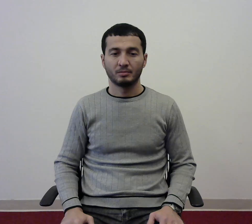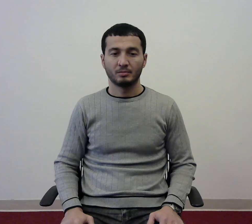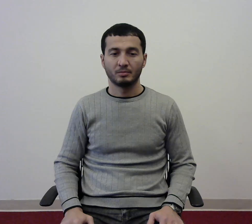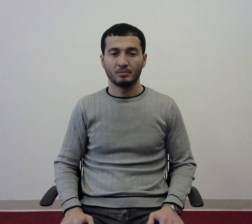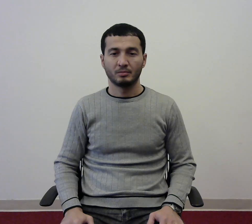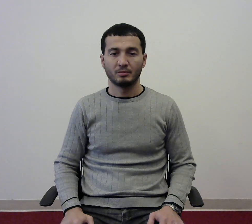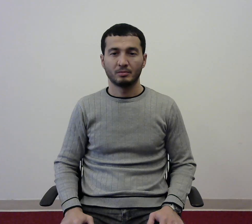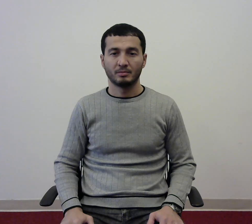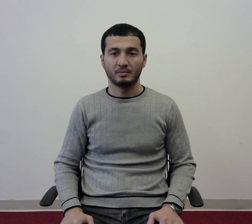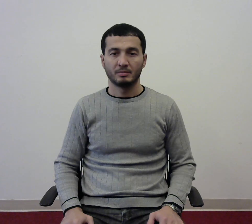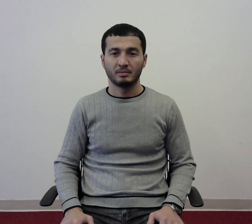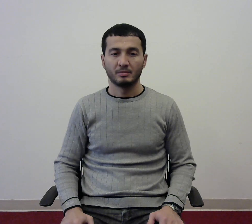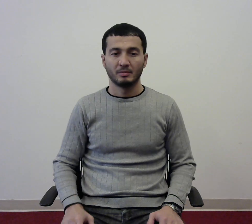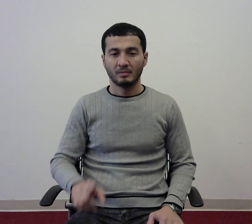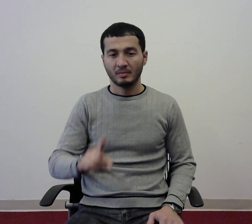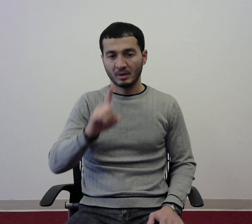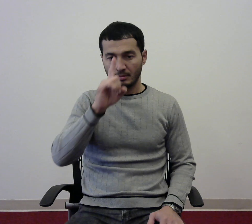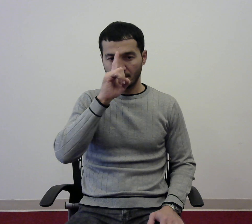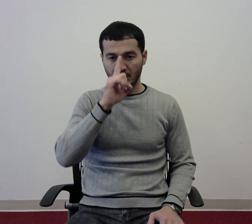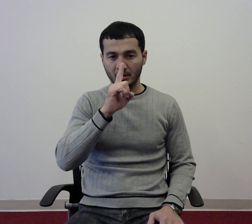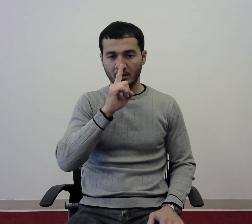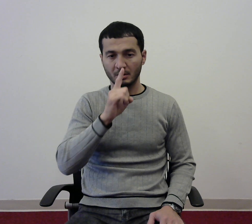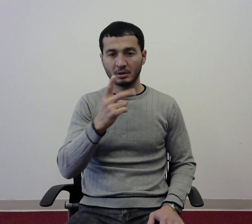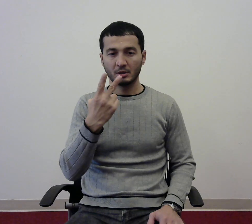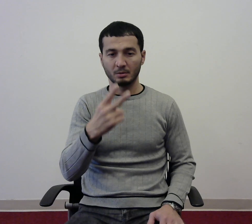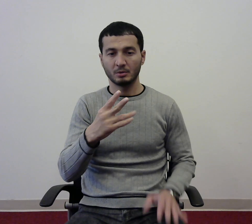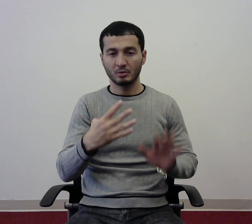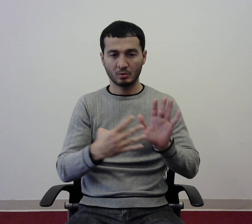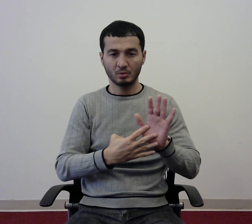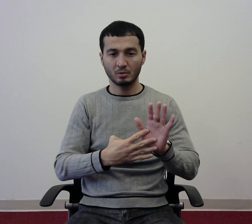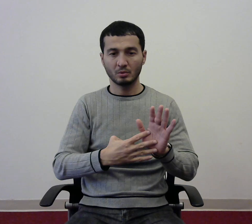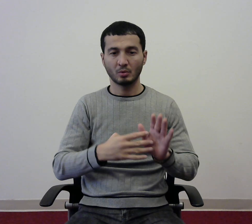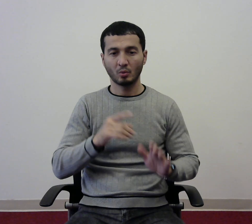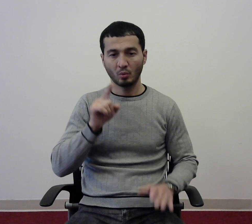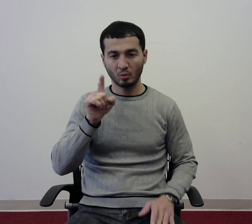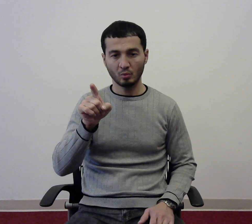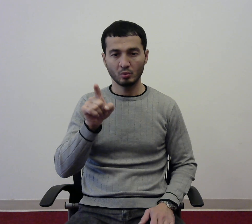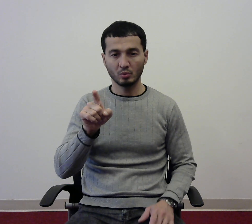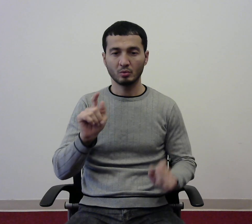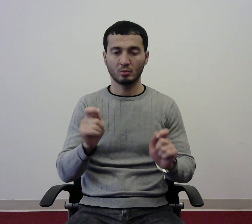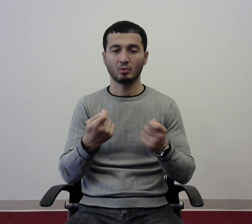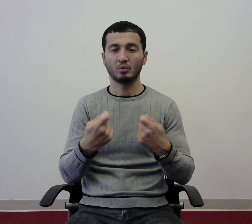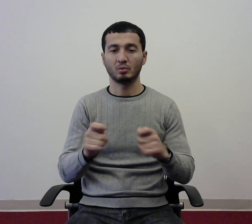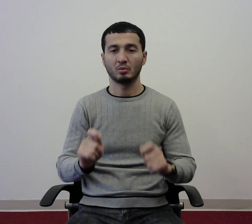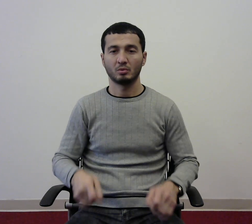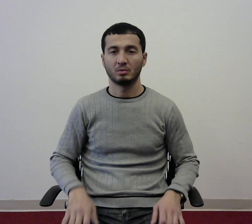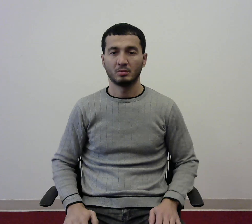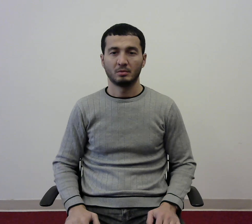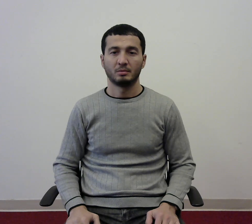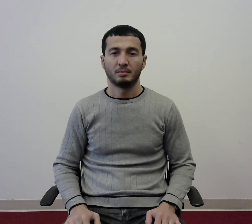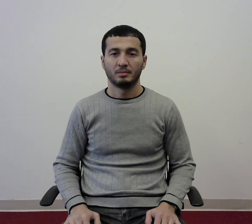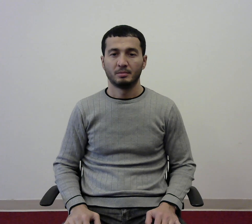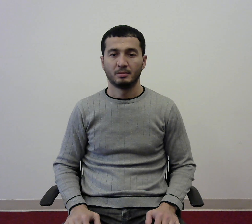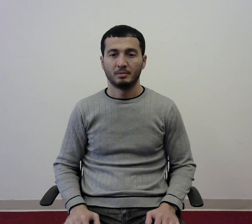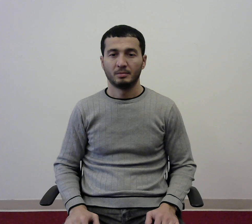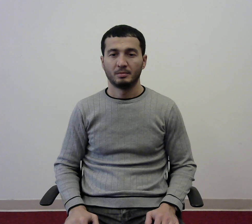Ayın 29-u onun toyudur